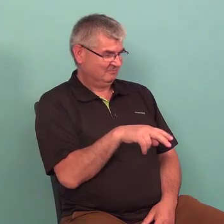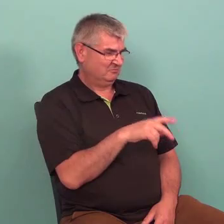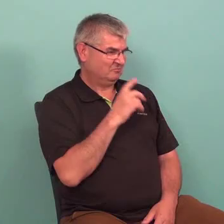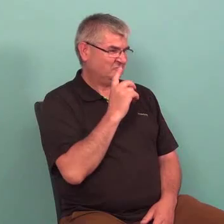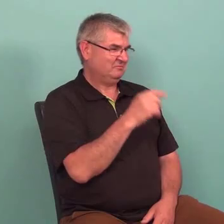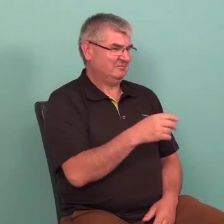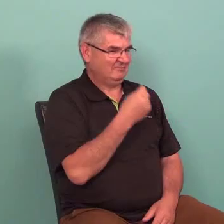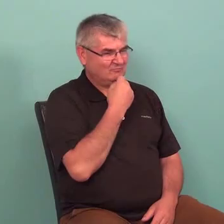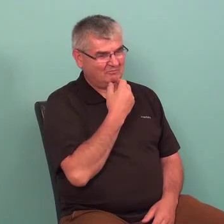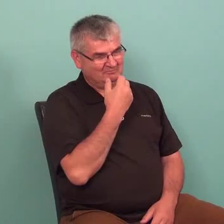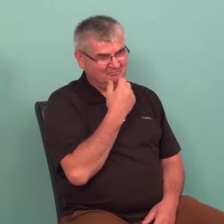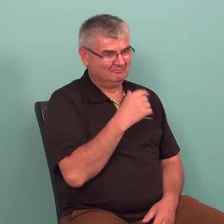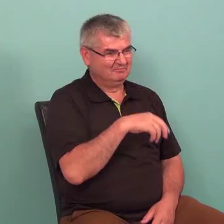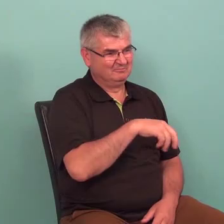Ci chłopcy jedzą i idą dalej.